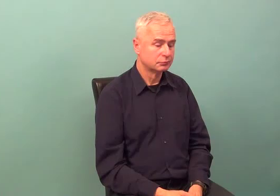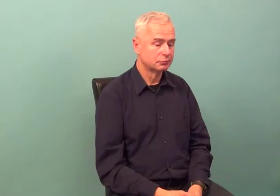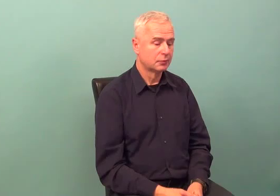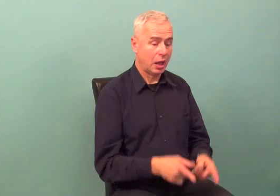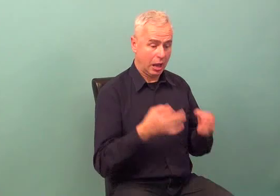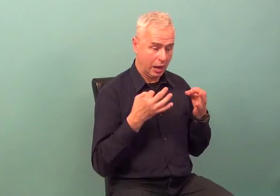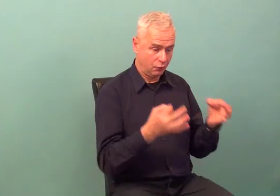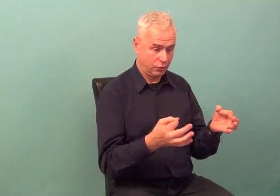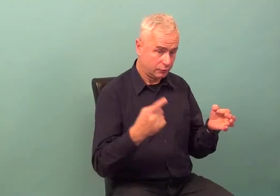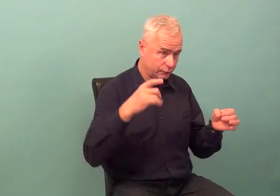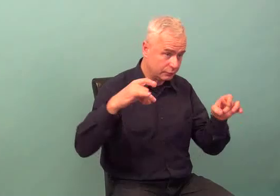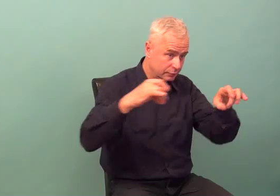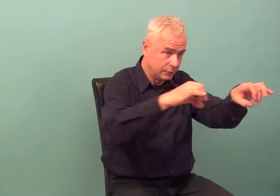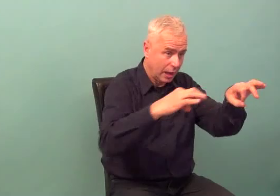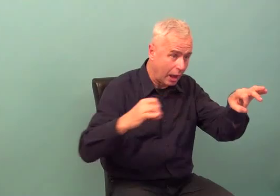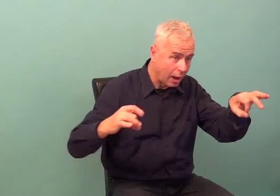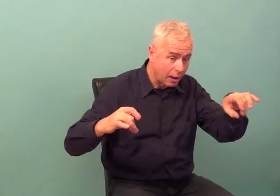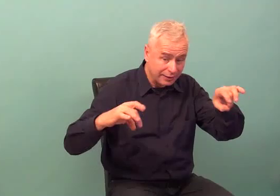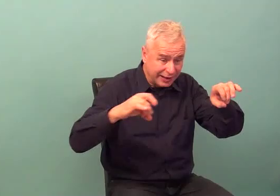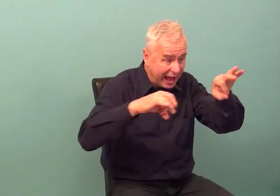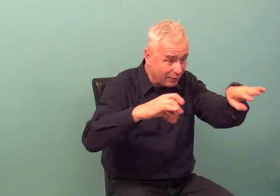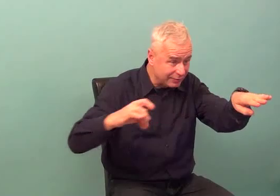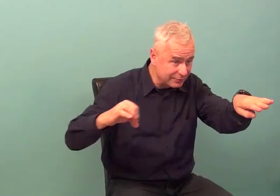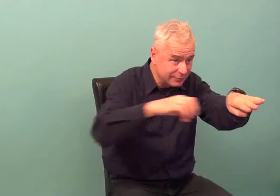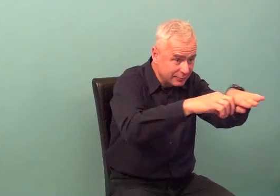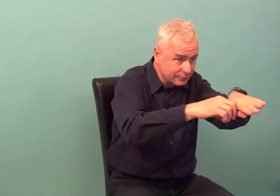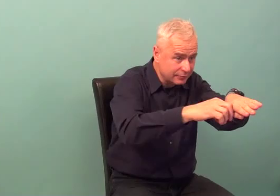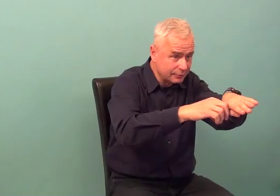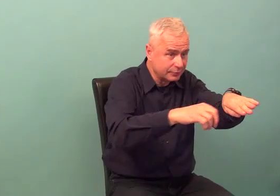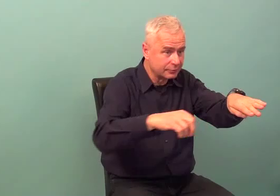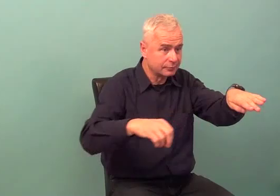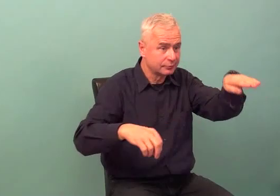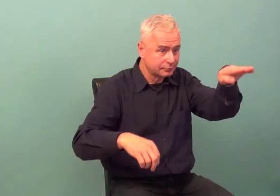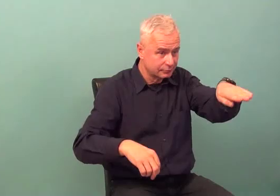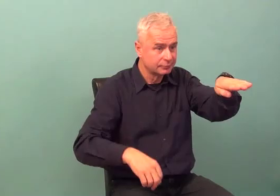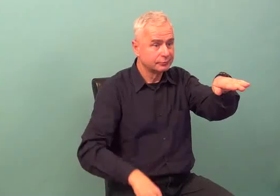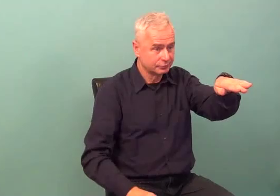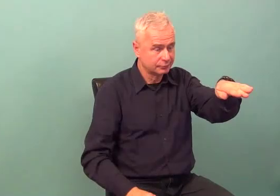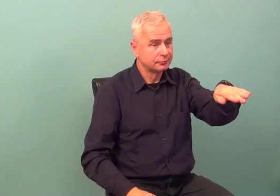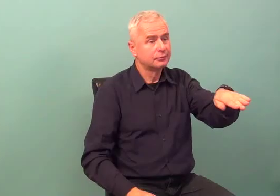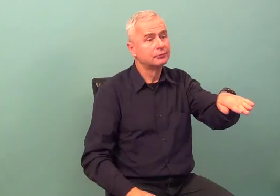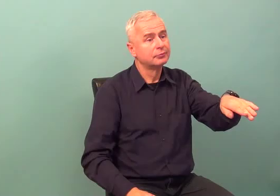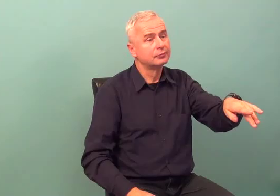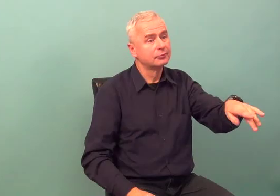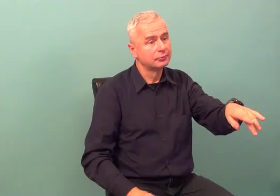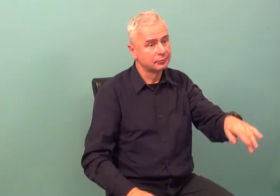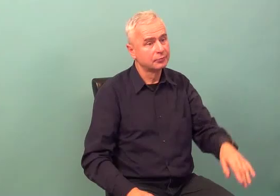Ktoś biegnie szybko w kierunku stojącego samochodu i uderza w samochód?